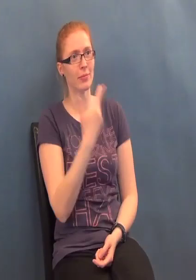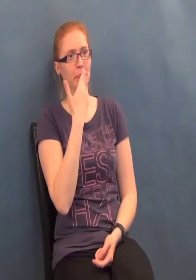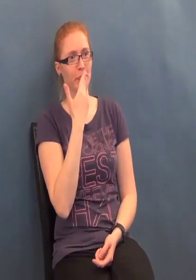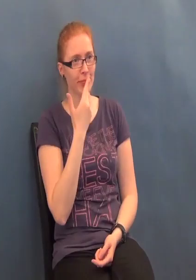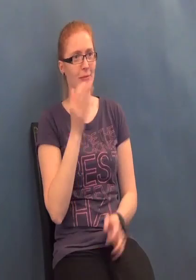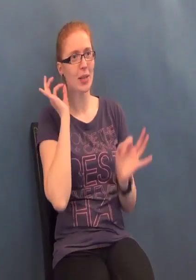Ups.